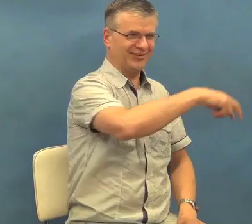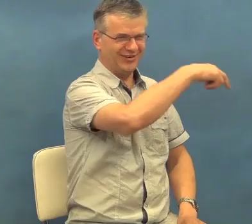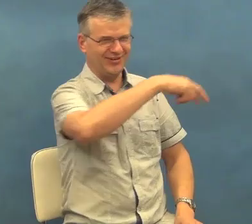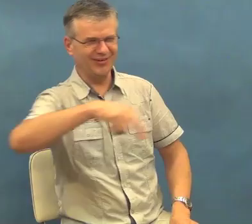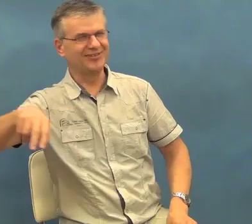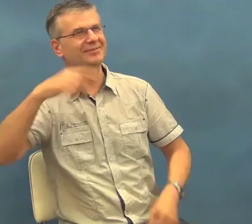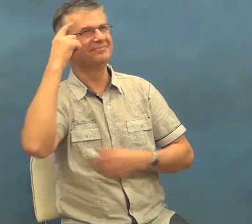Myśli.